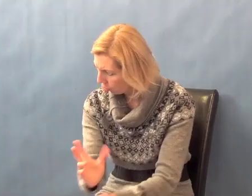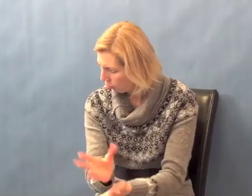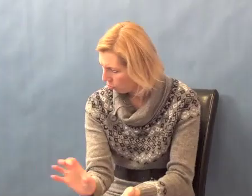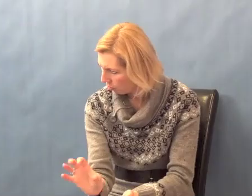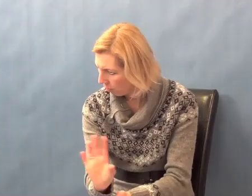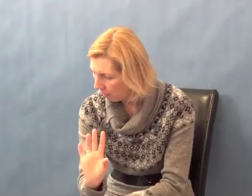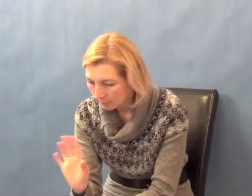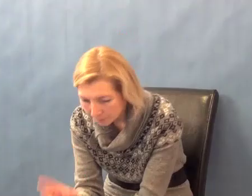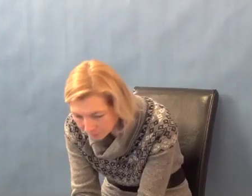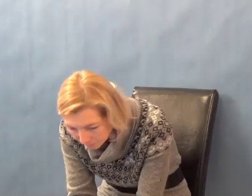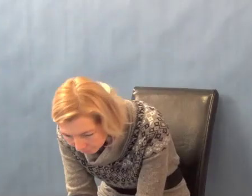Obejrzałam już, nie, nie.